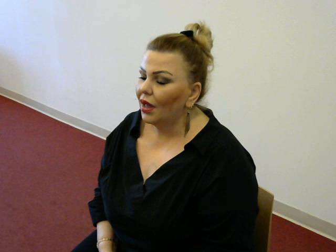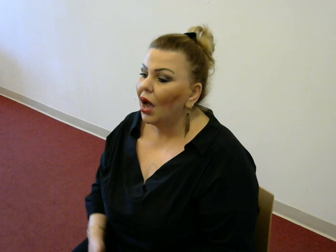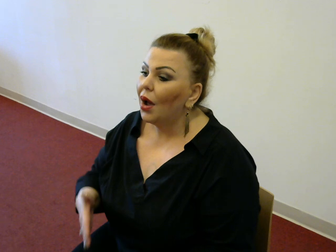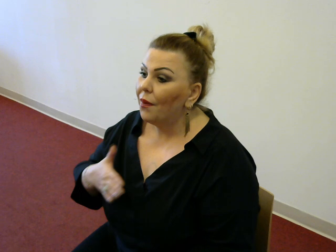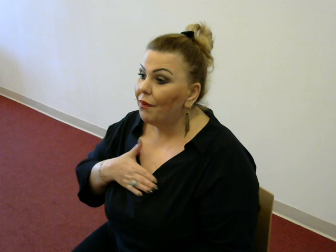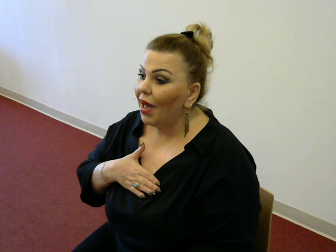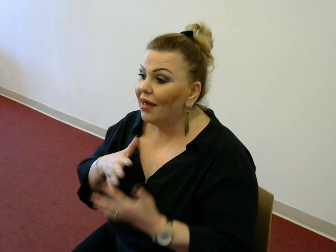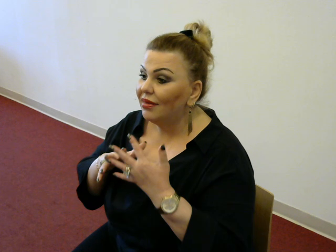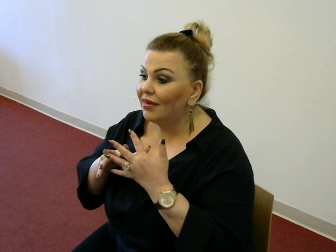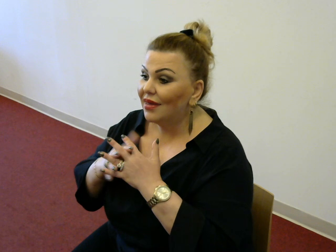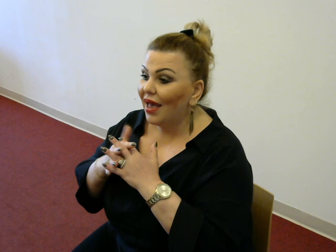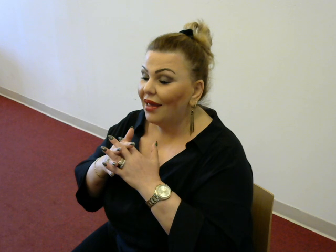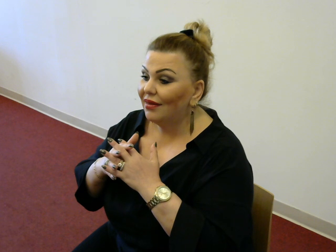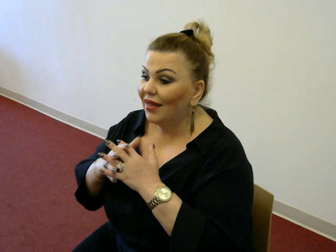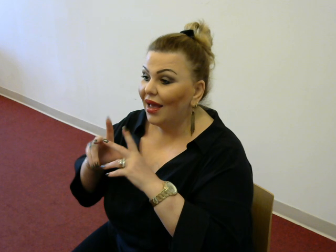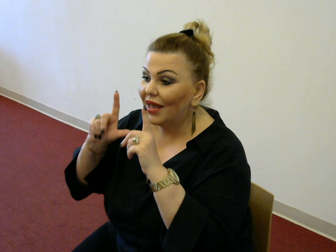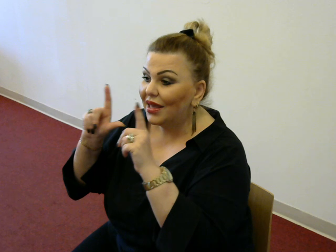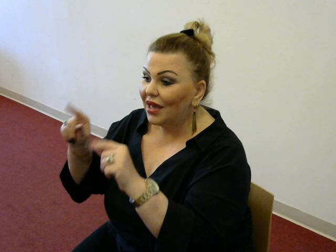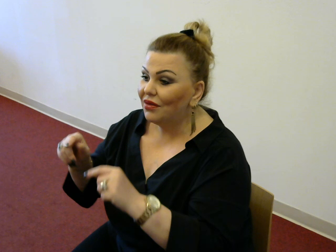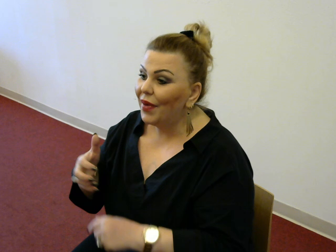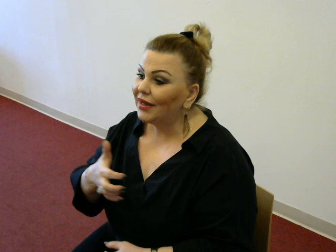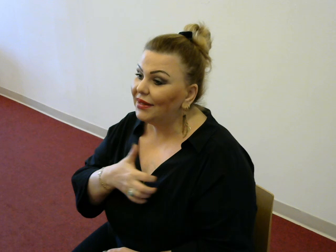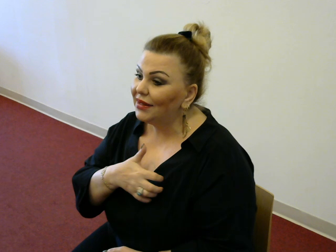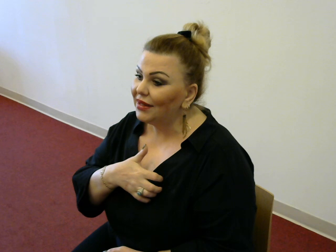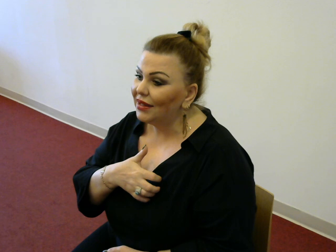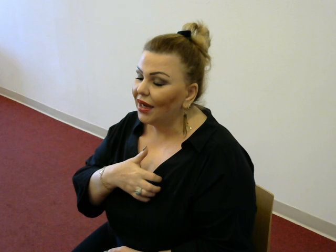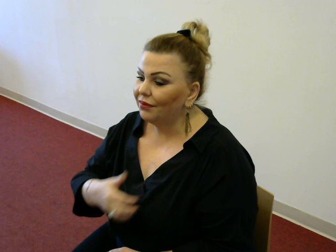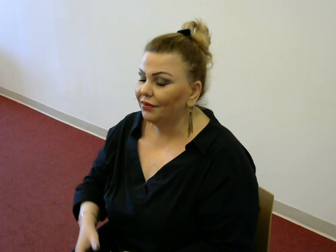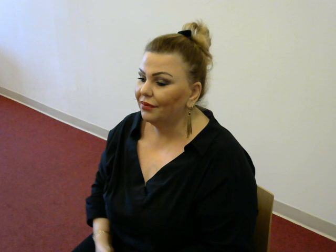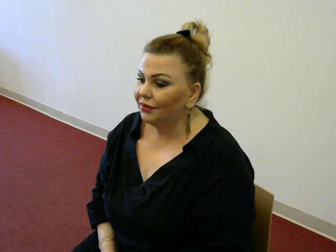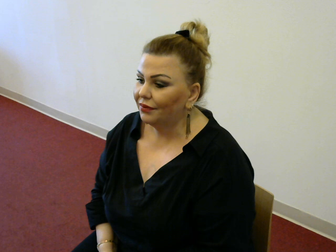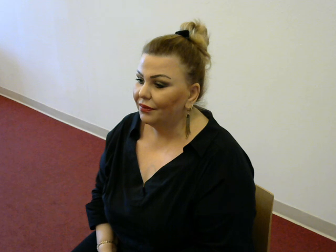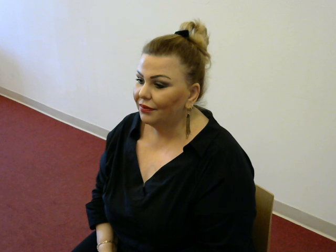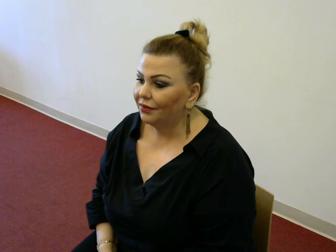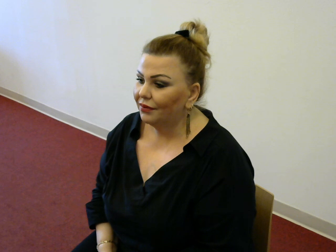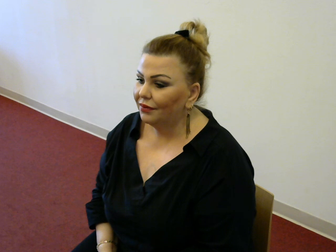Mən kəndə getmək istəyirəm